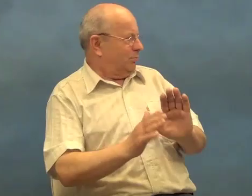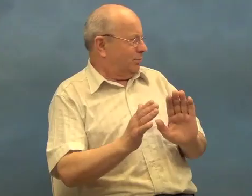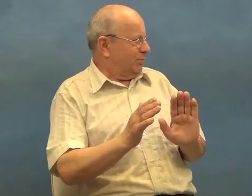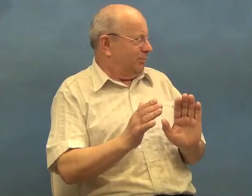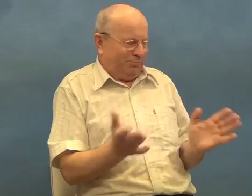Dobra?